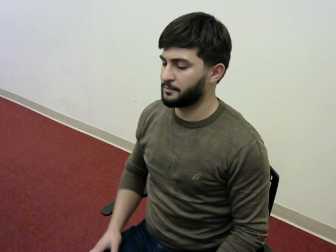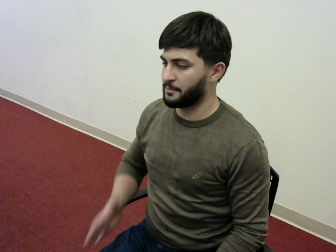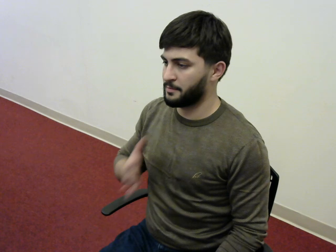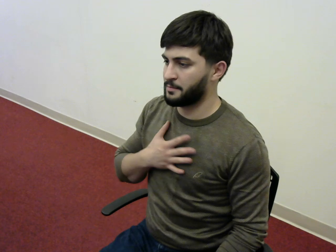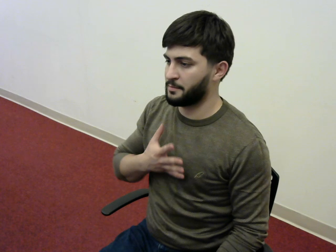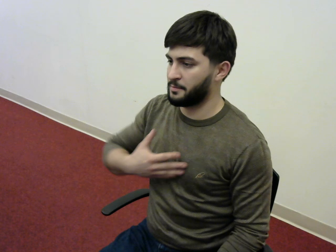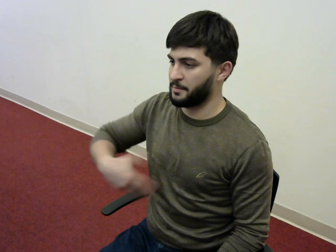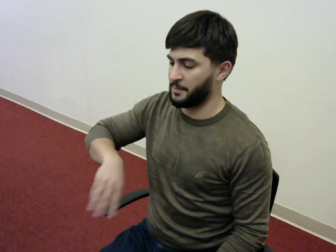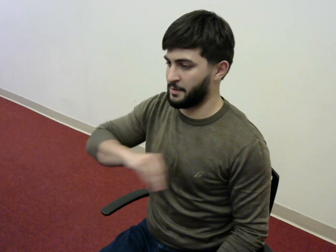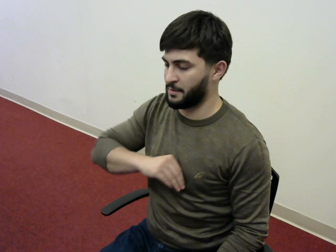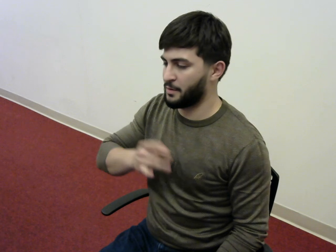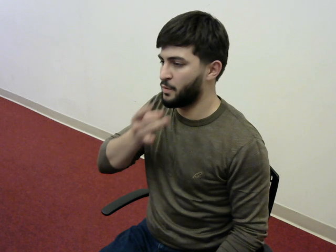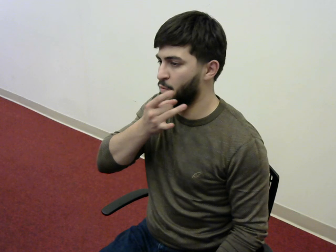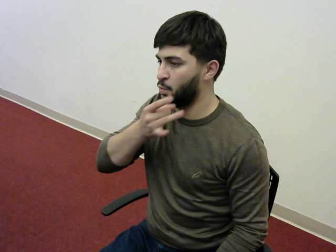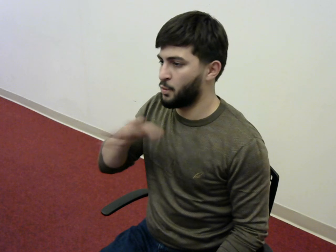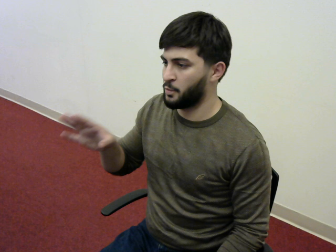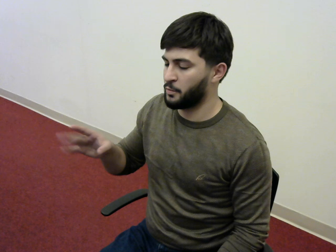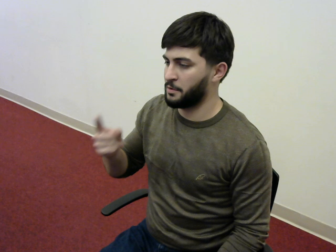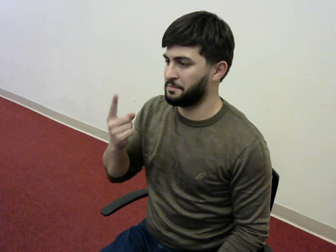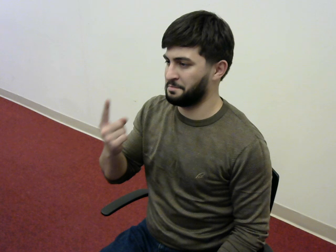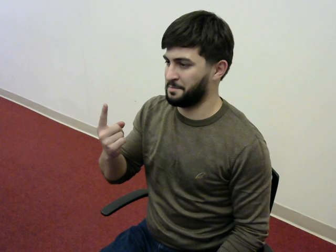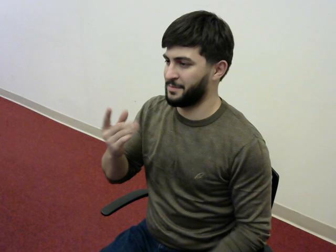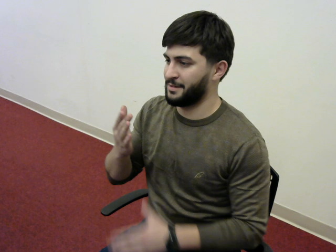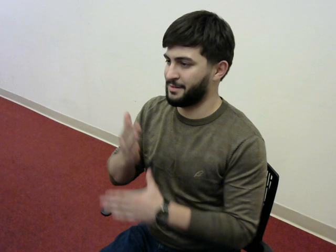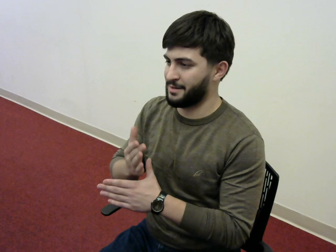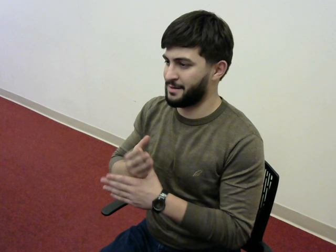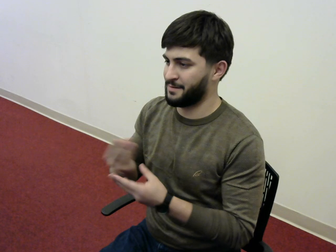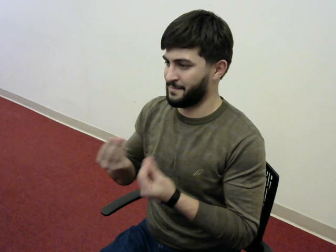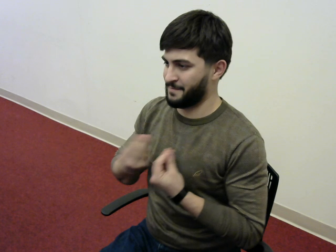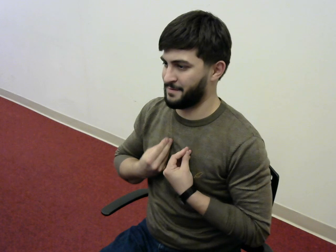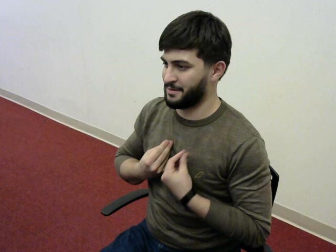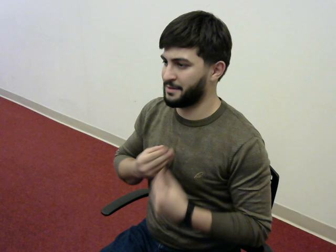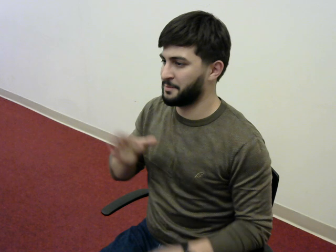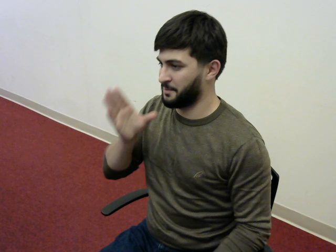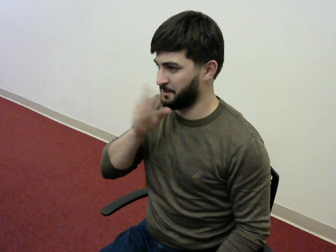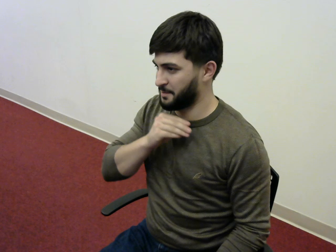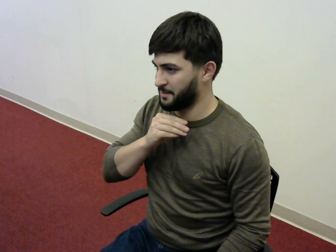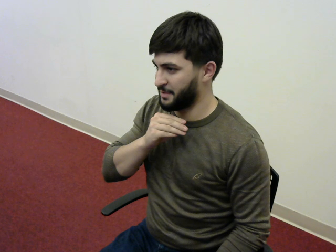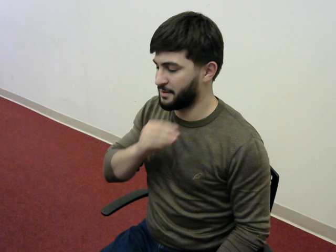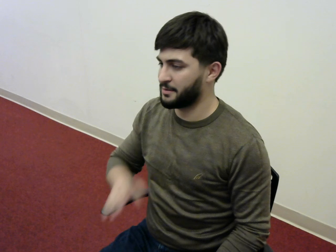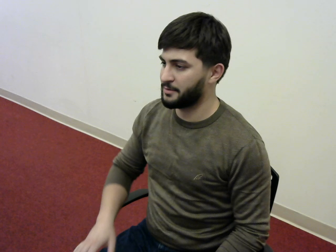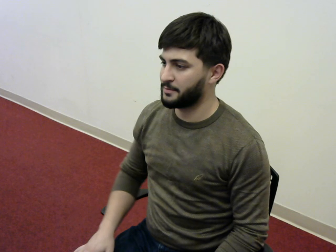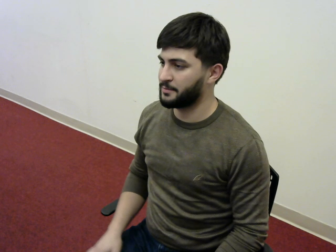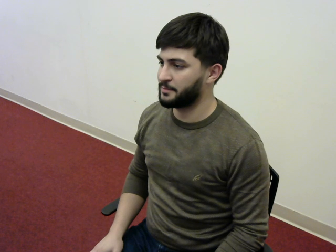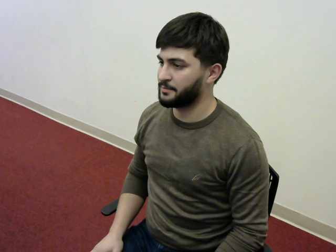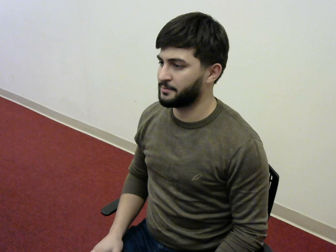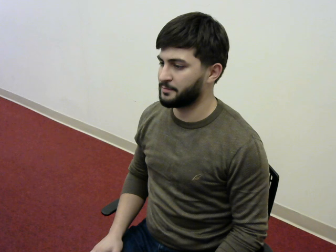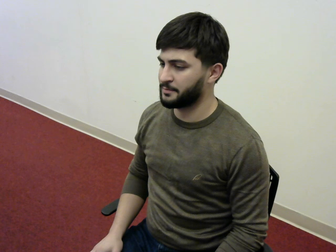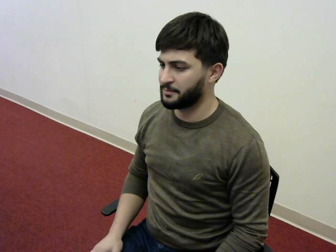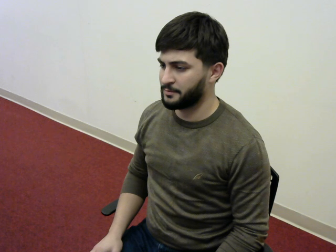Bizə hər hansı bir yardım düşürmü?